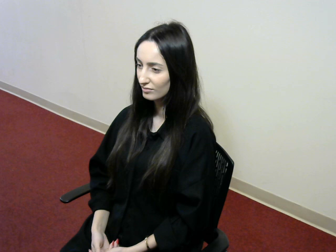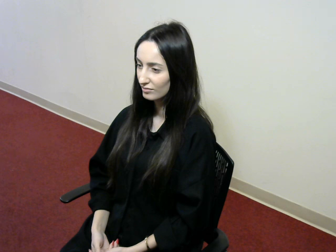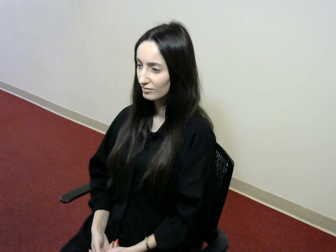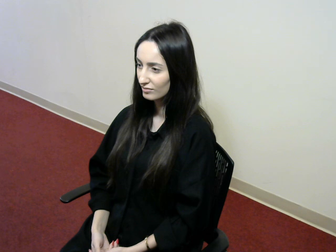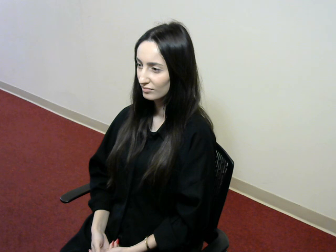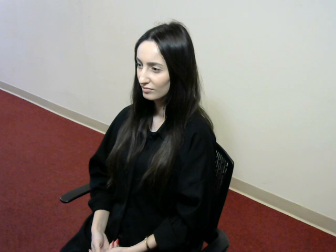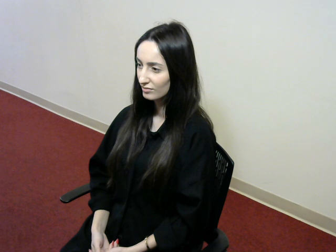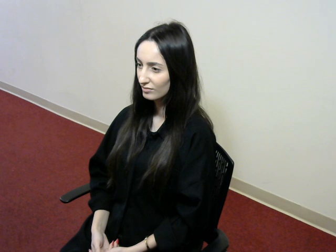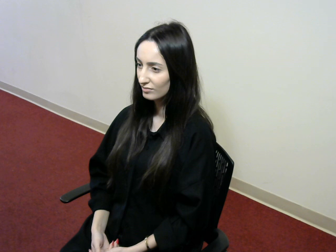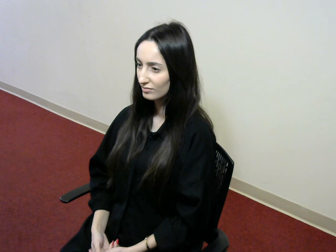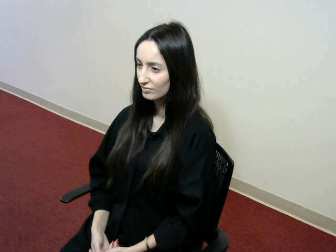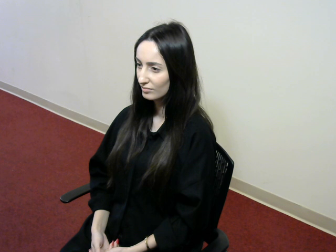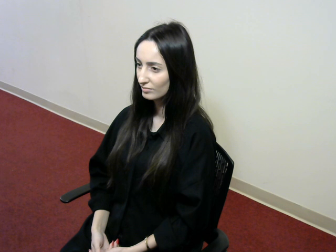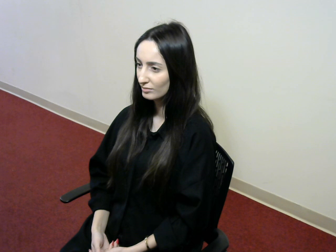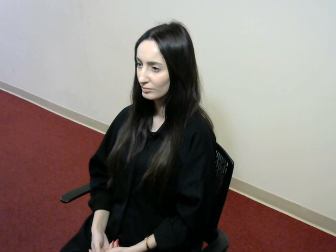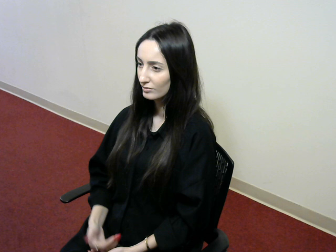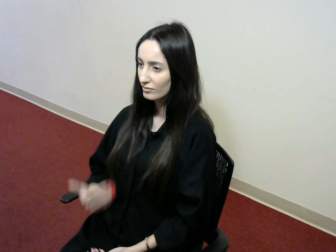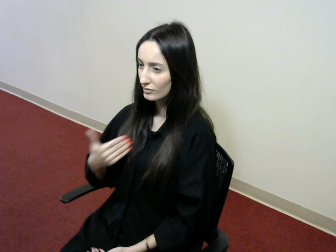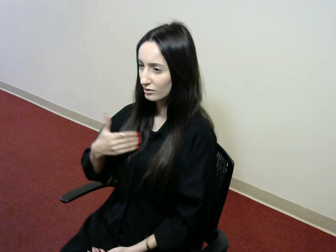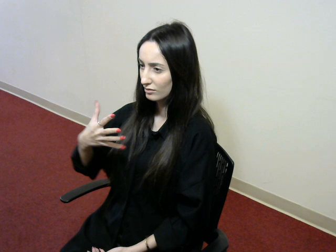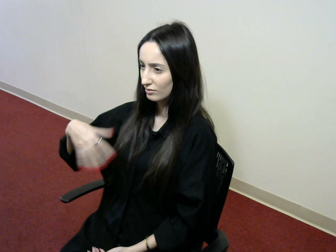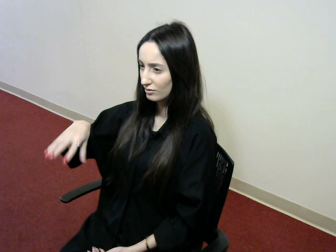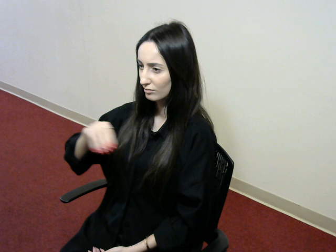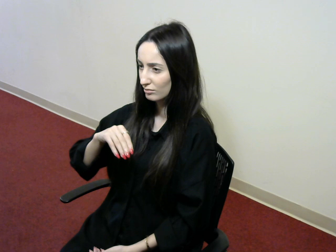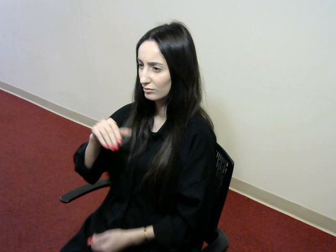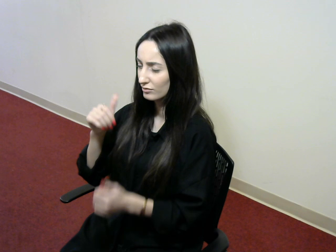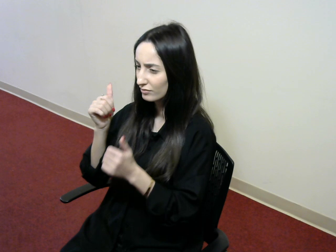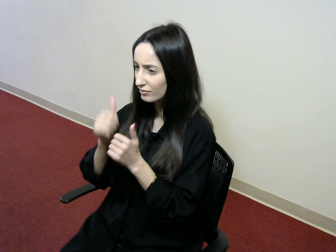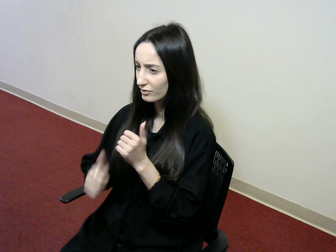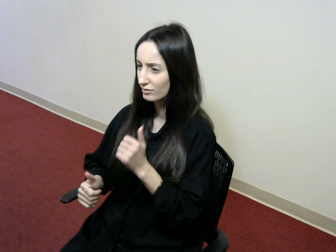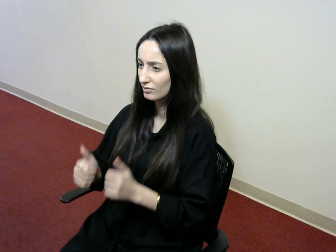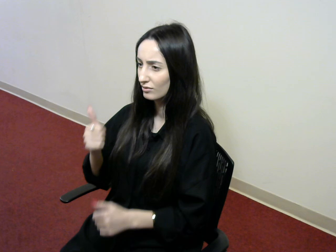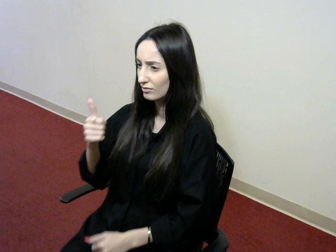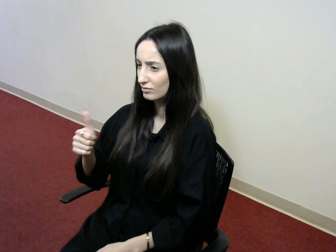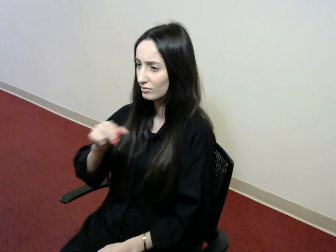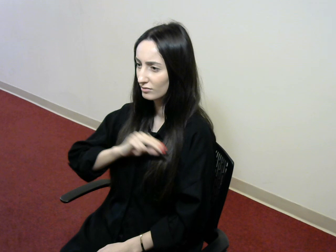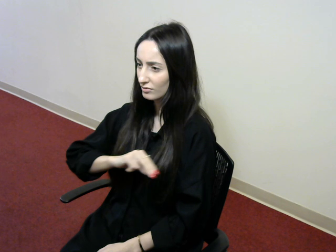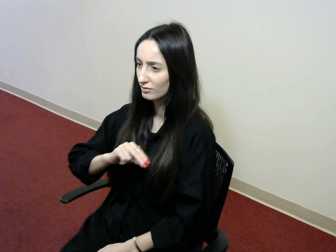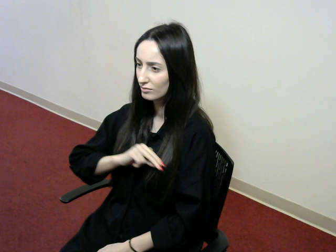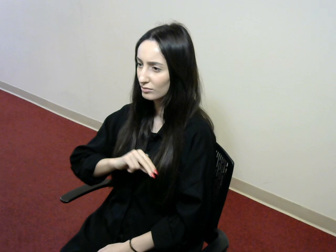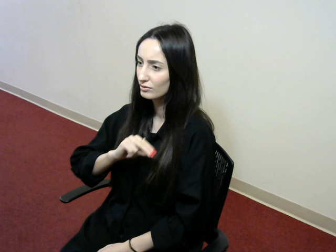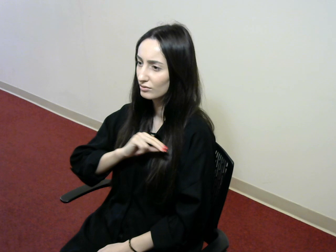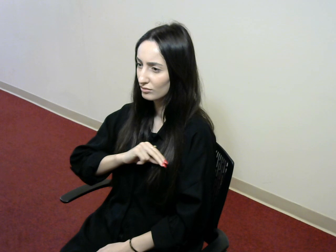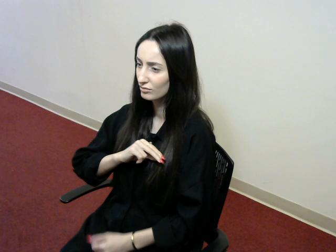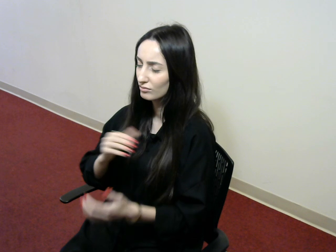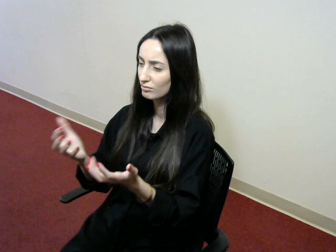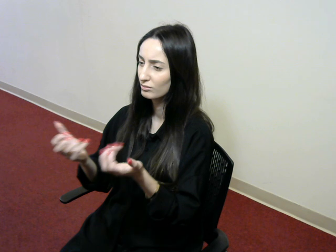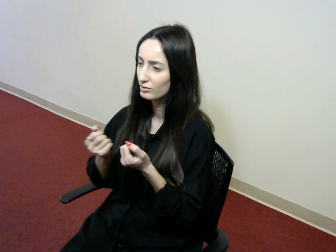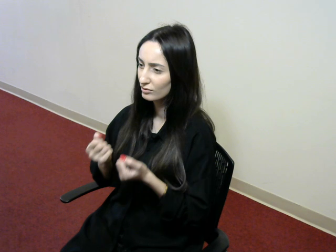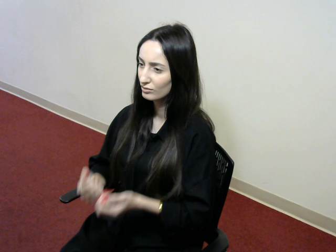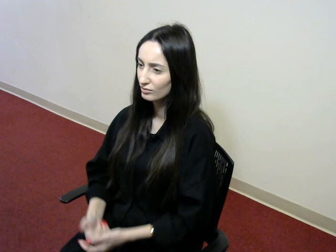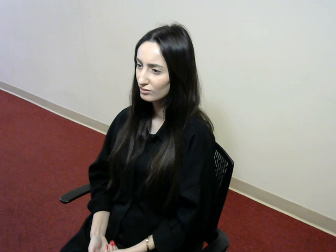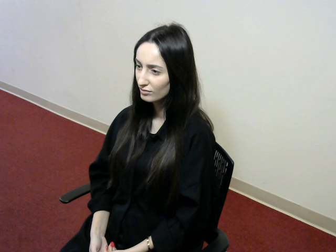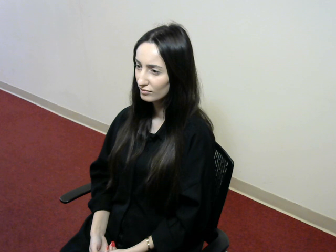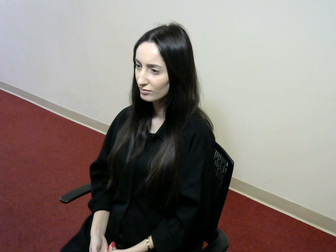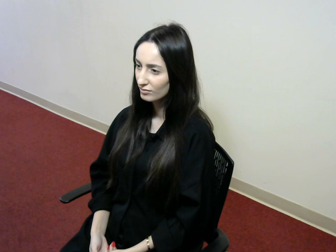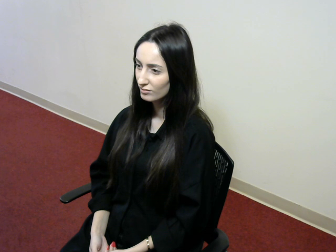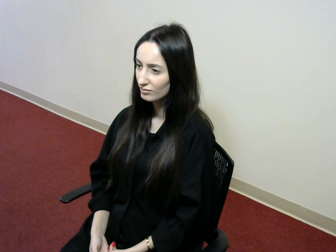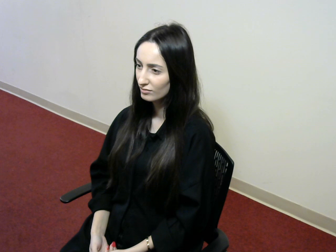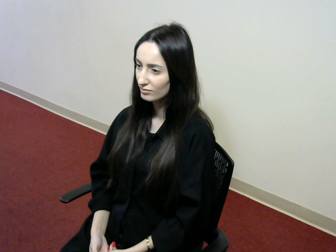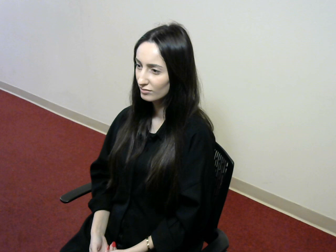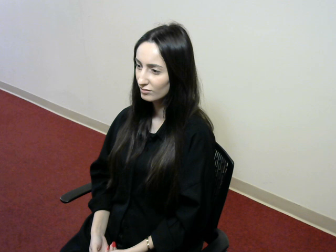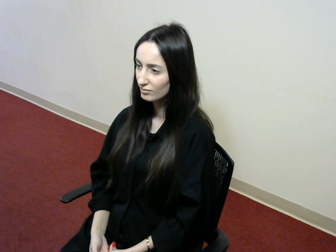Biz həmişə yaxşı işçiləri işə götürürük